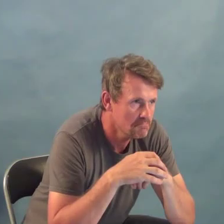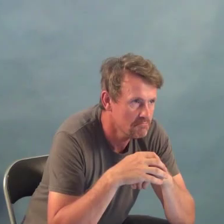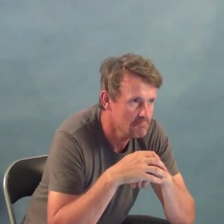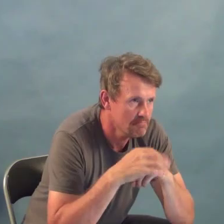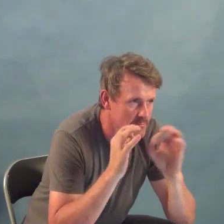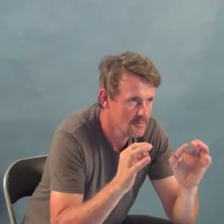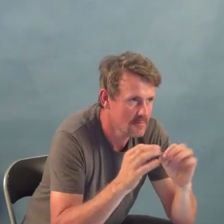Dobrze. Wolny?